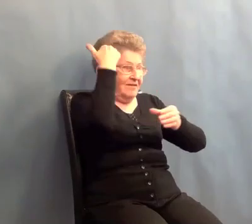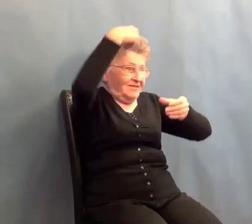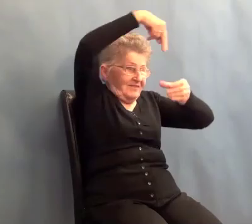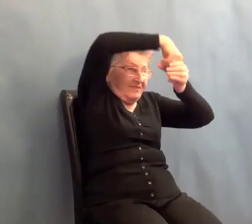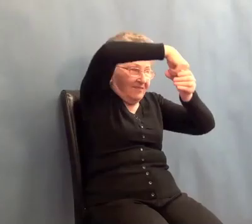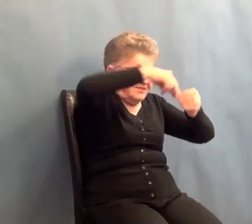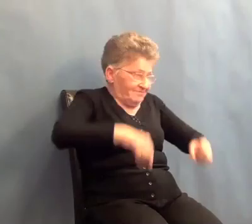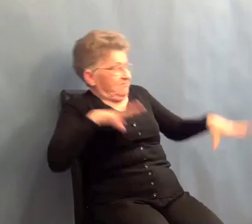A tu nagle królik.